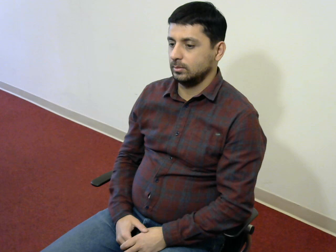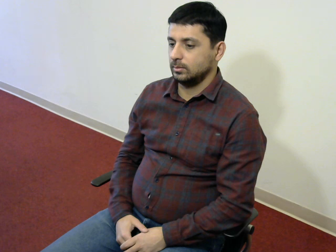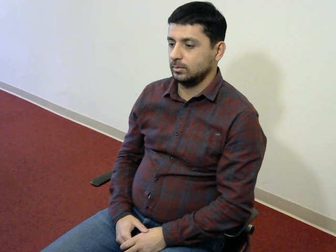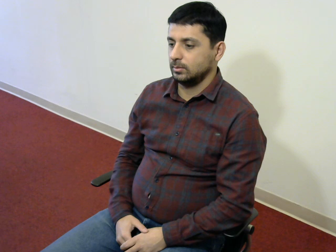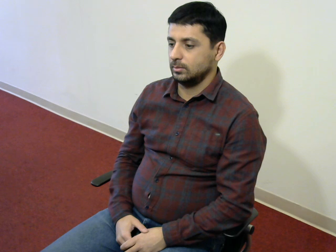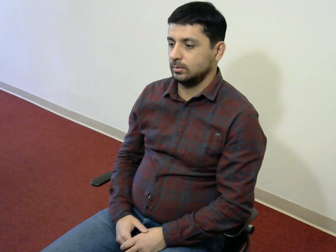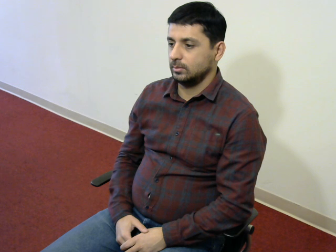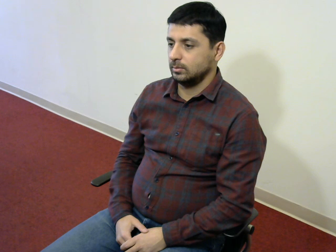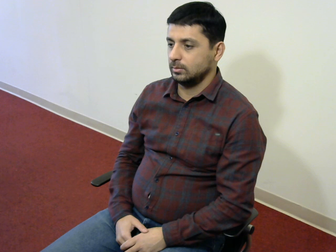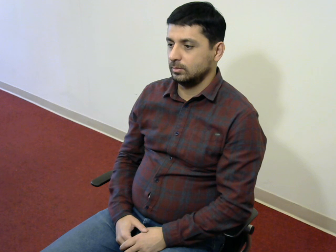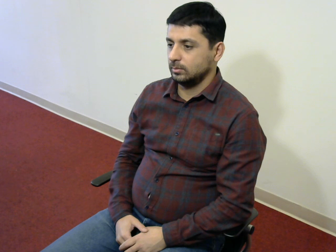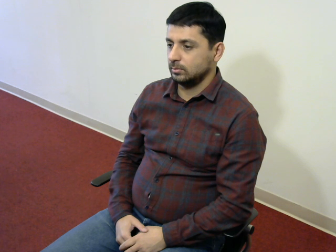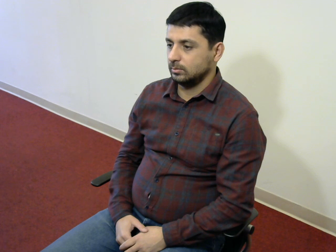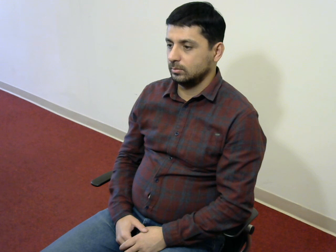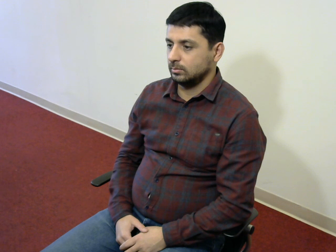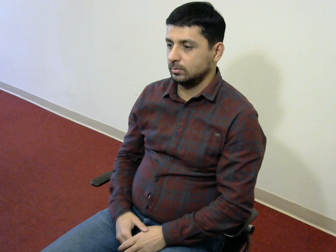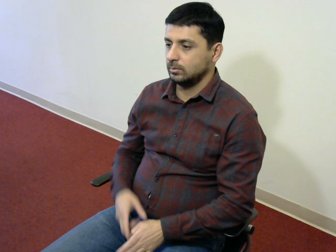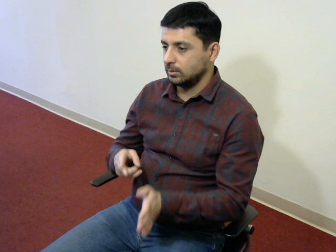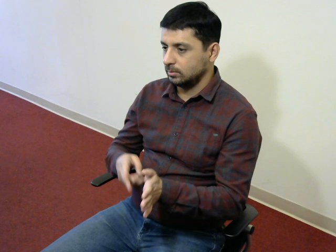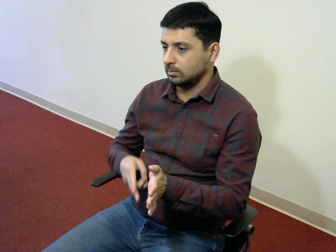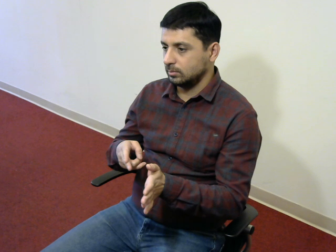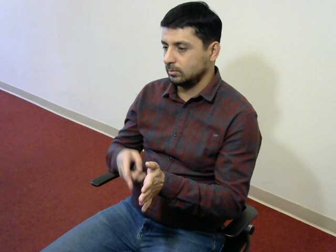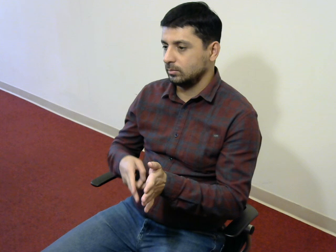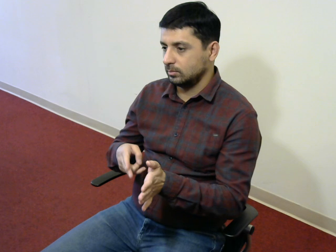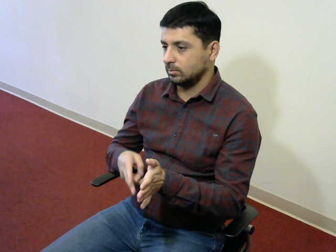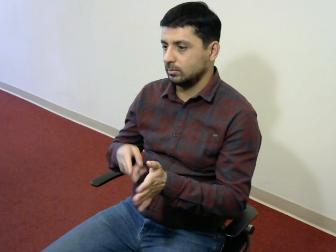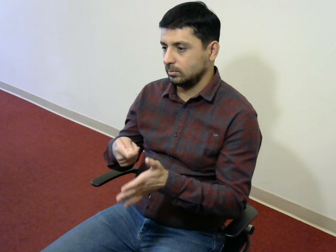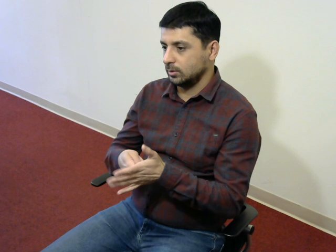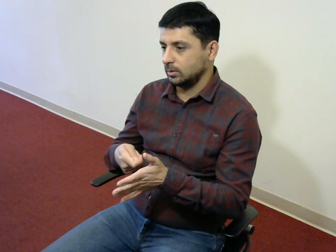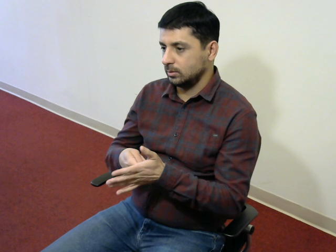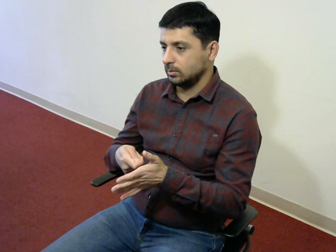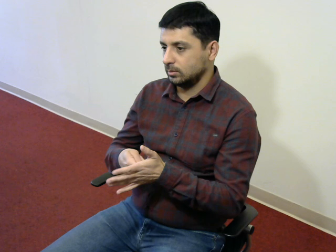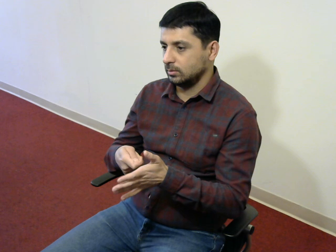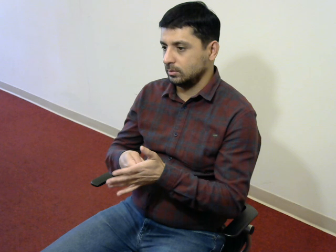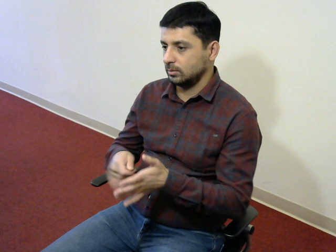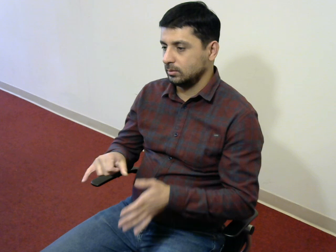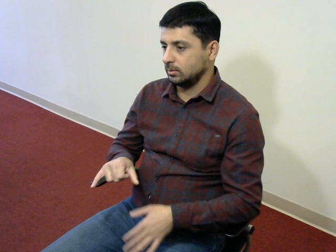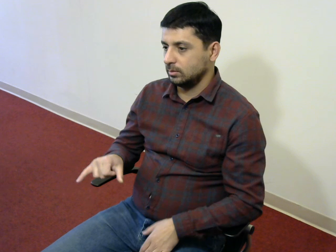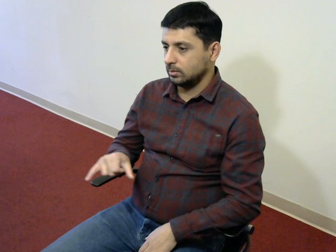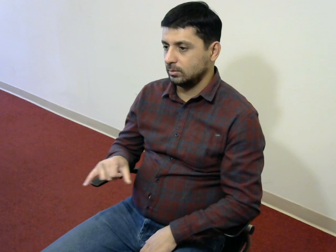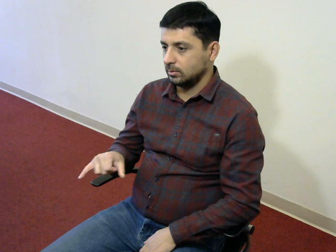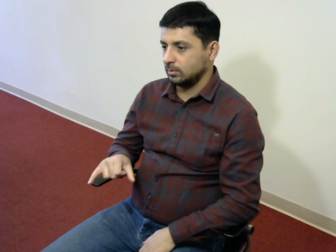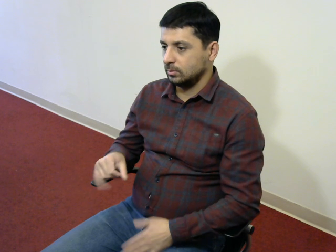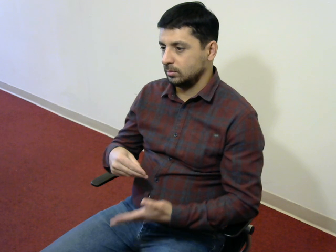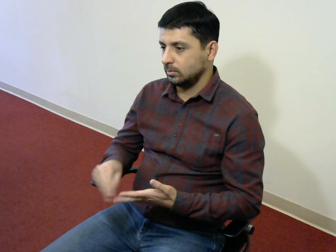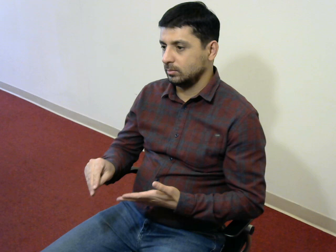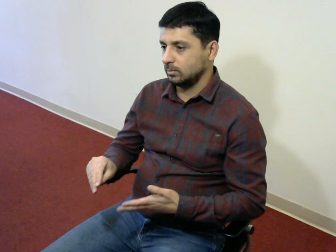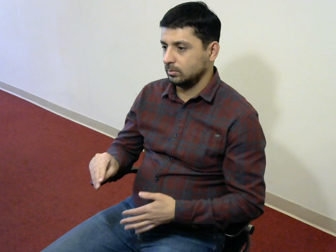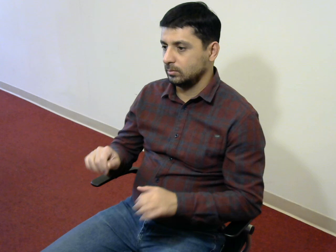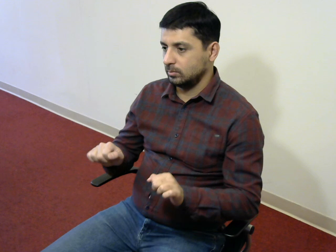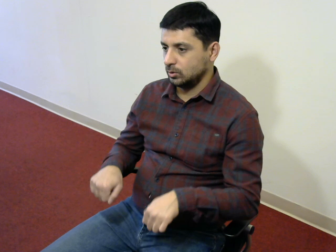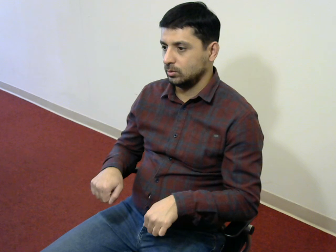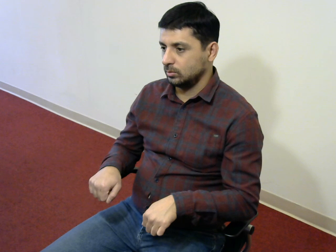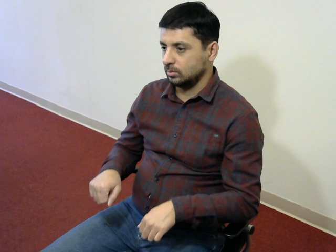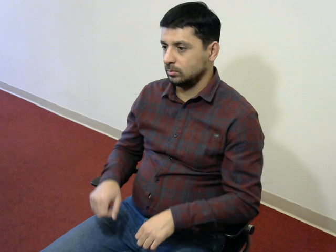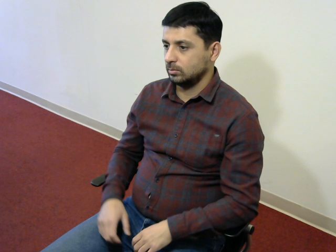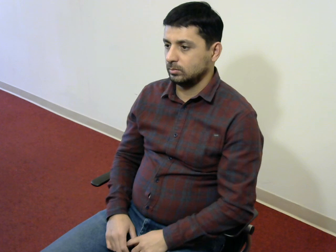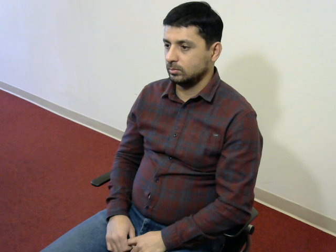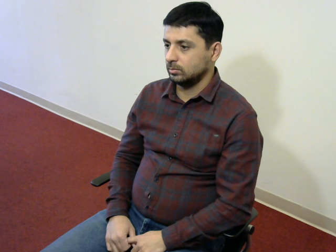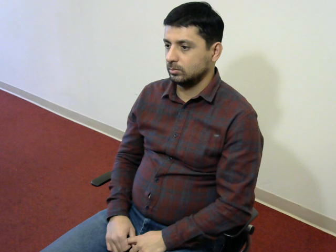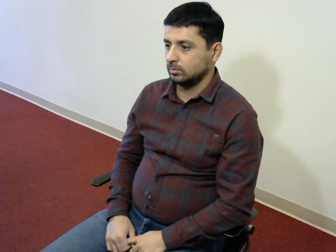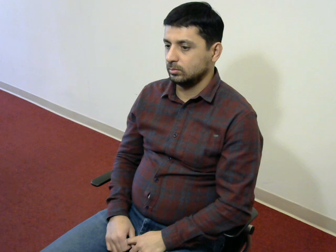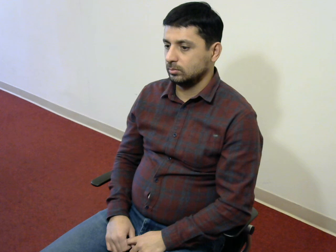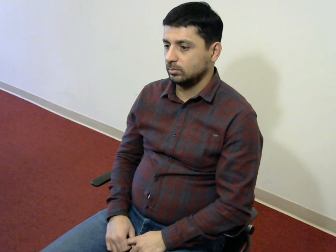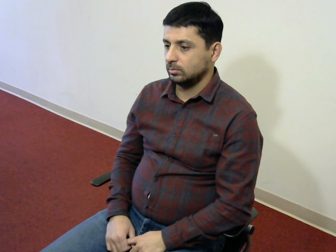Qatar biletini haradan almaq olar?